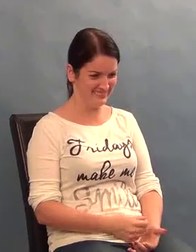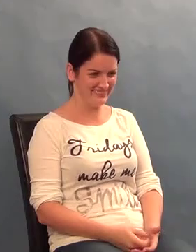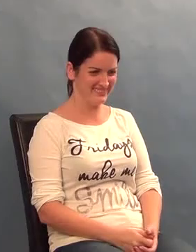Tak.